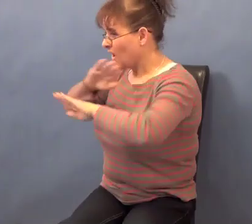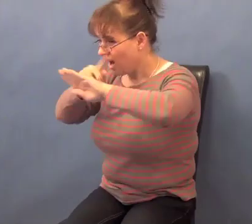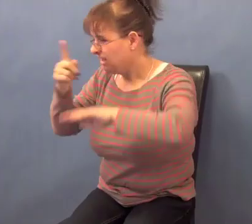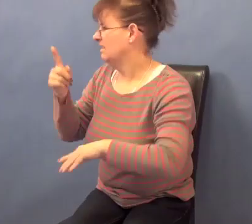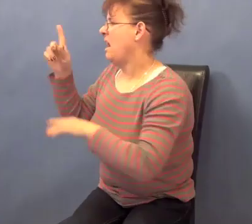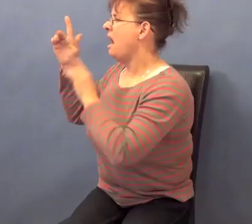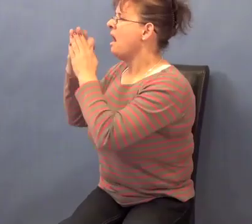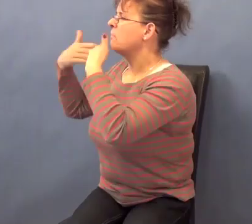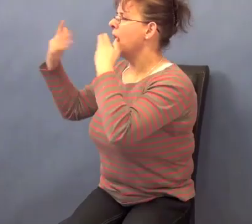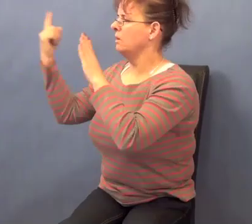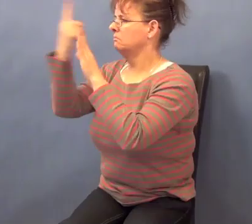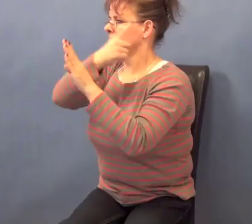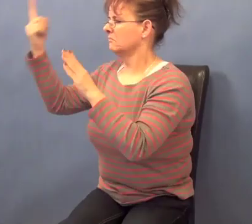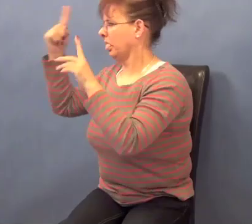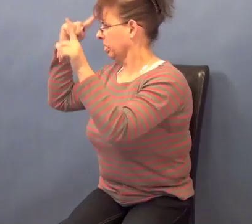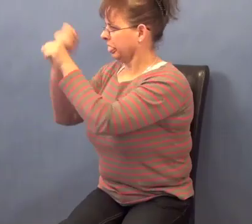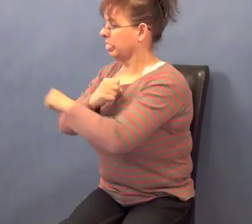Jest ochrona, ale tylko chodzi przy bramie.